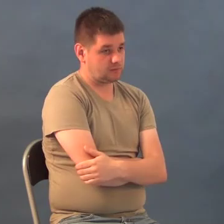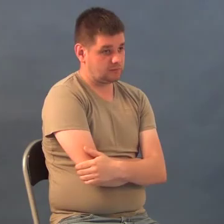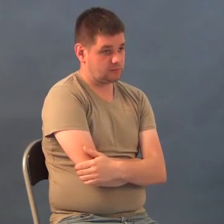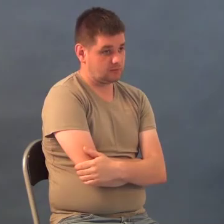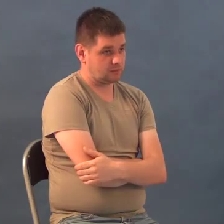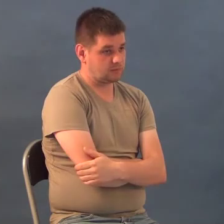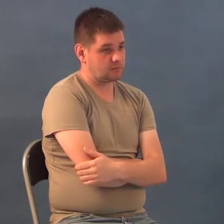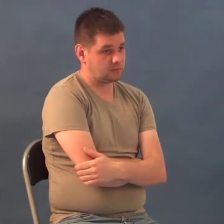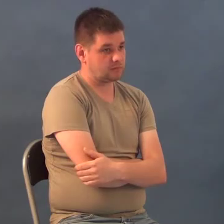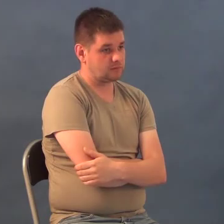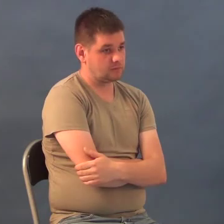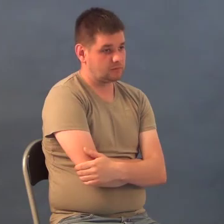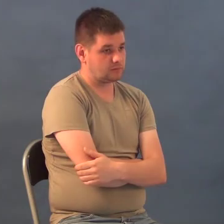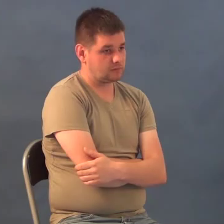Spotkanie na kawę.